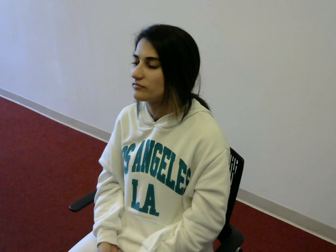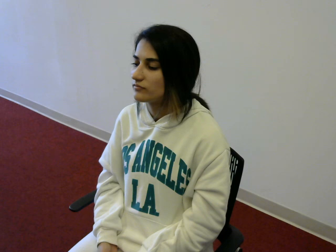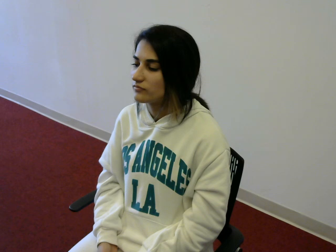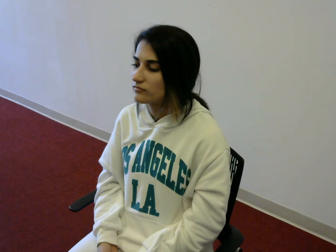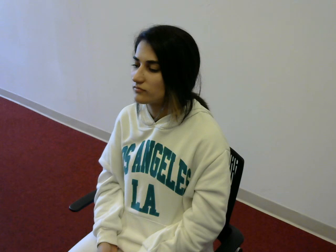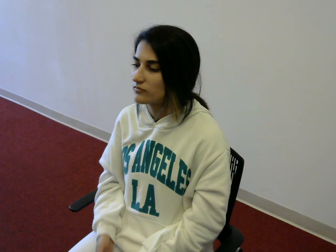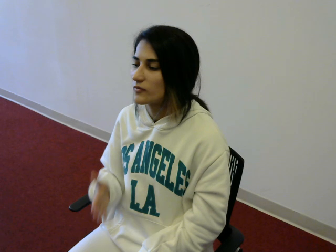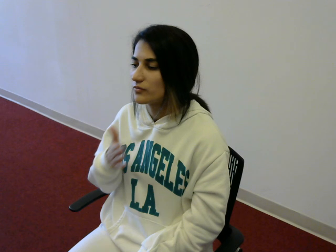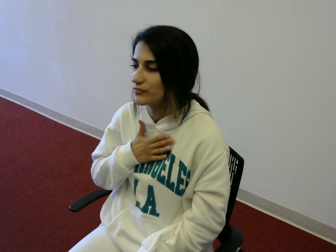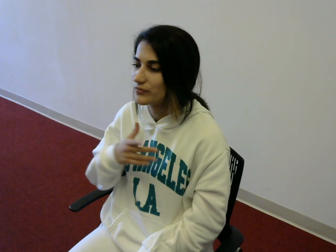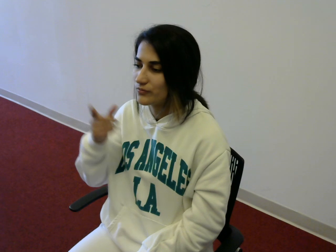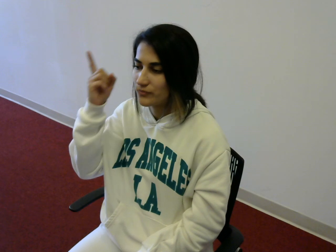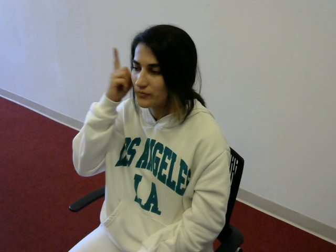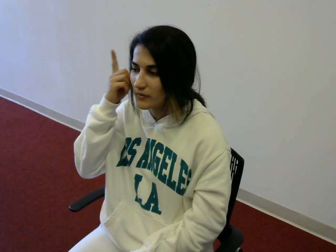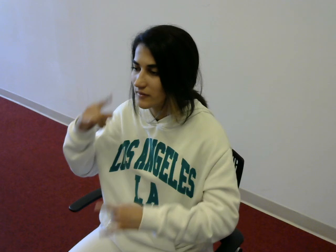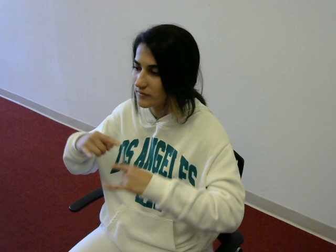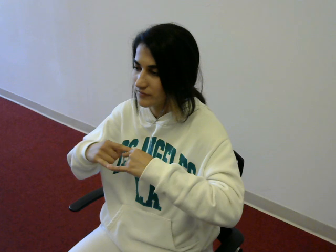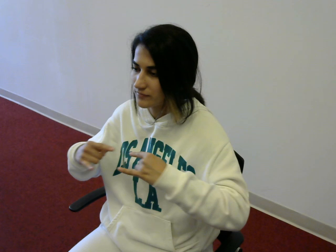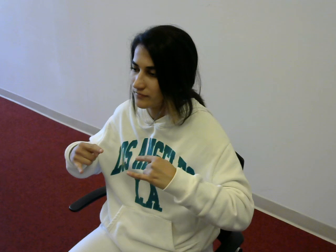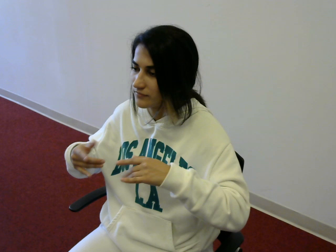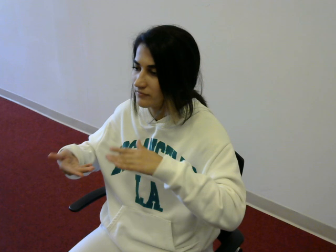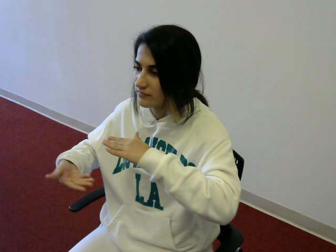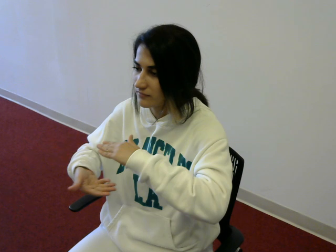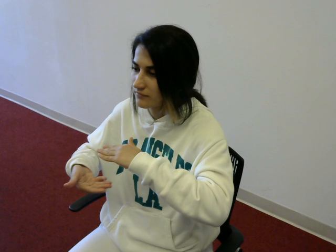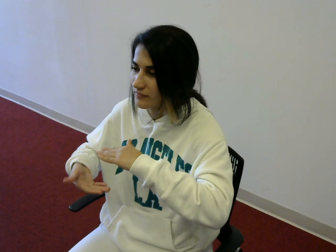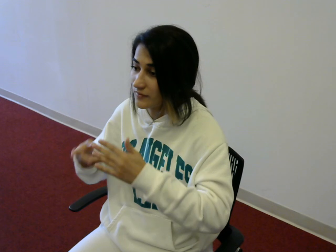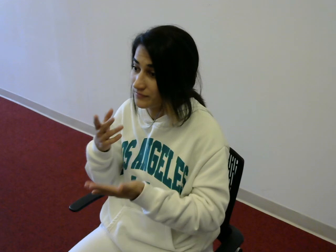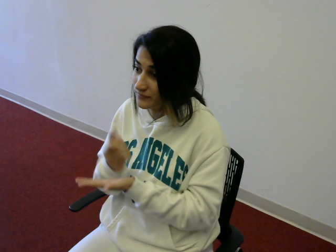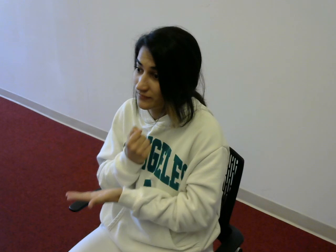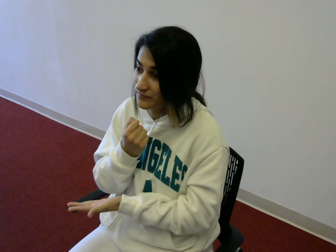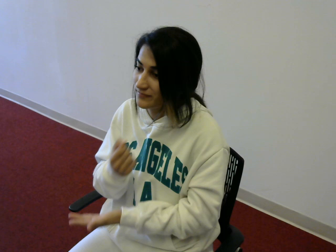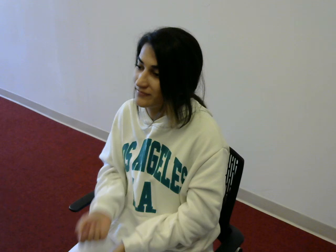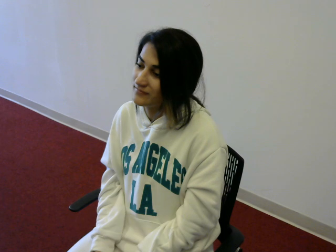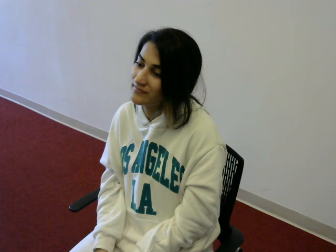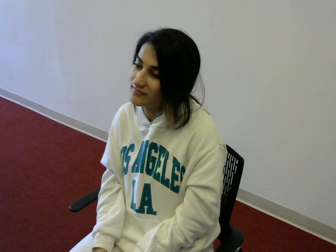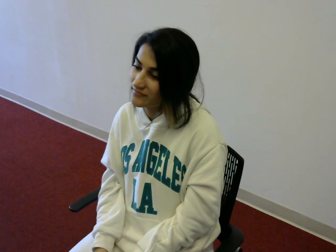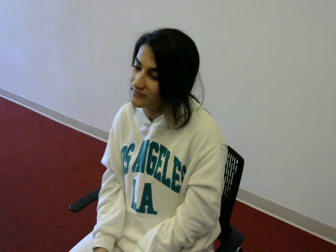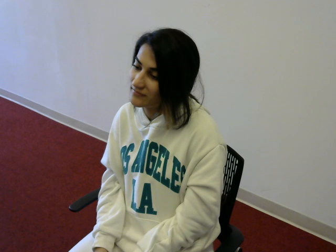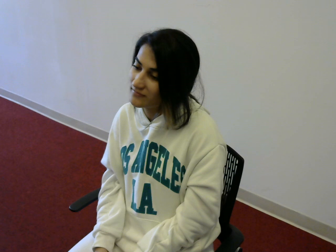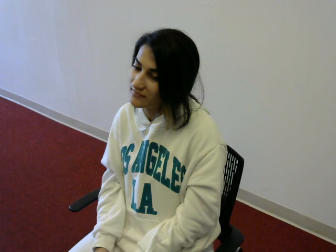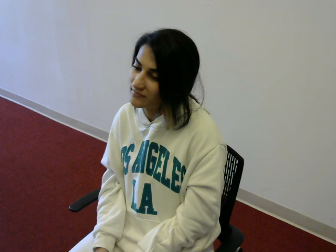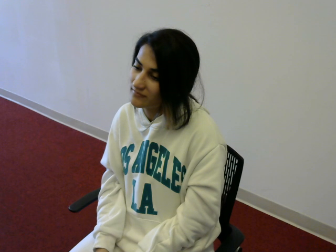Mən telefonumu stolun altından tapdım